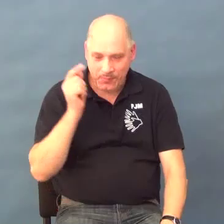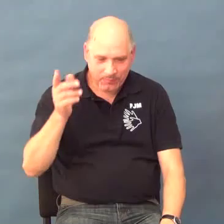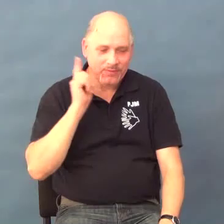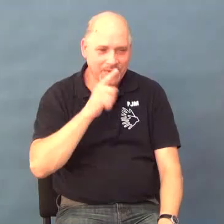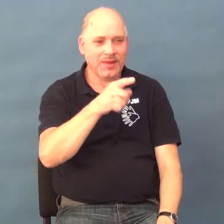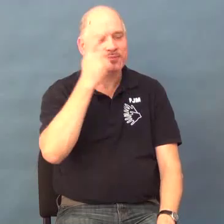A on myślał...